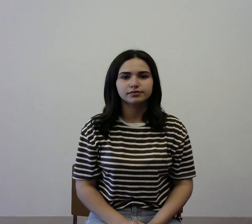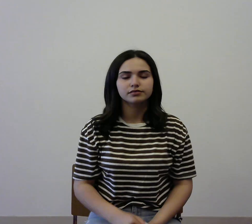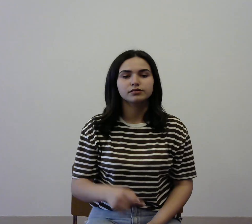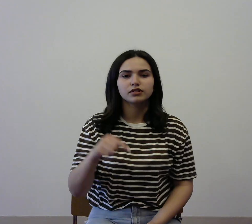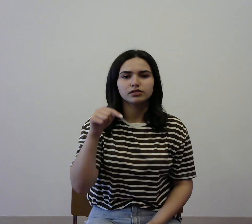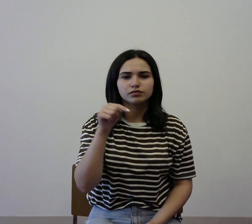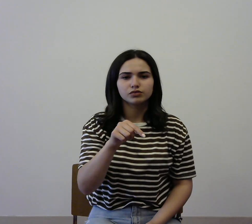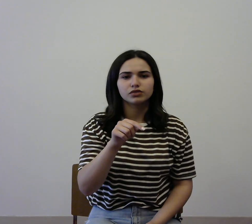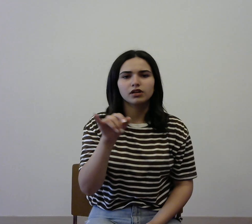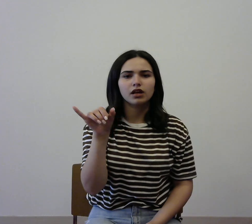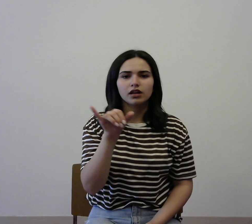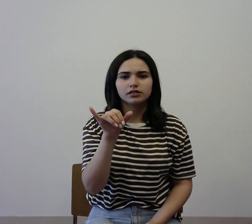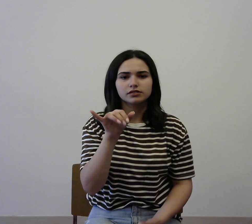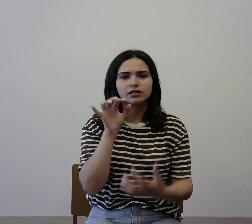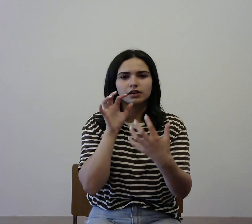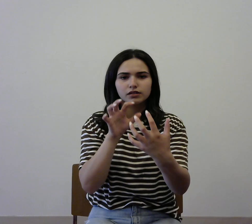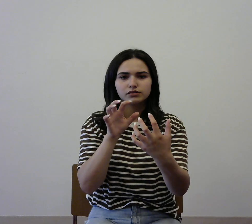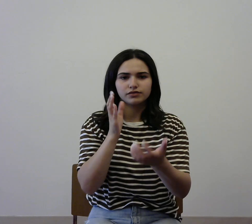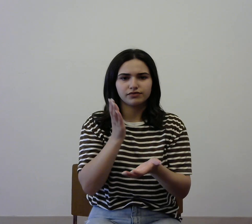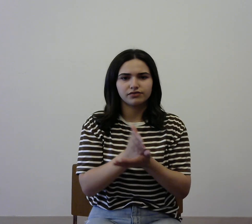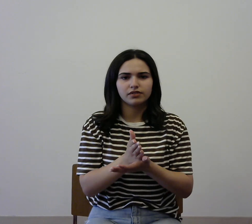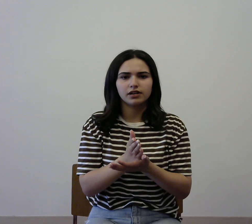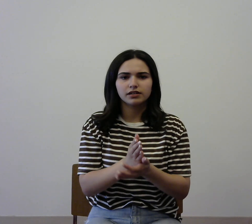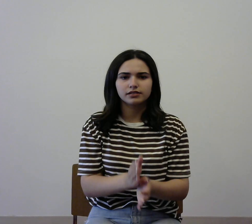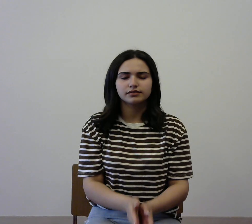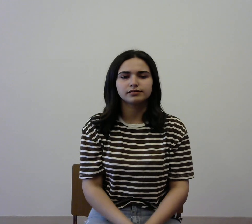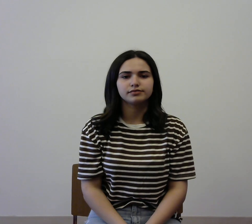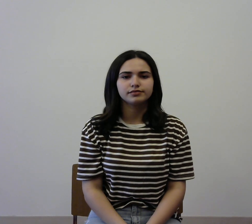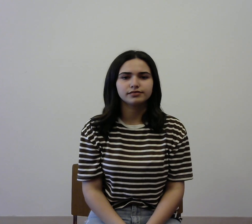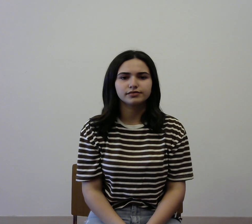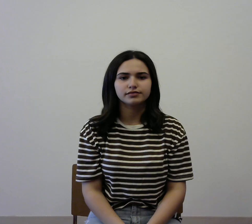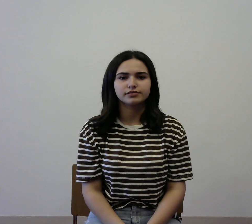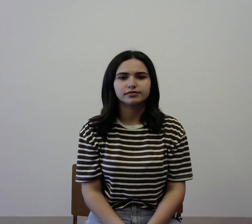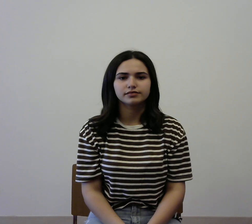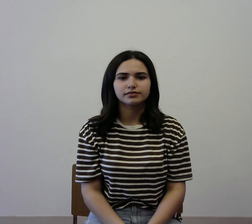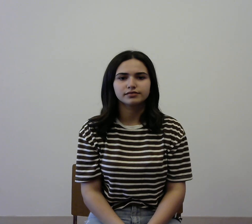Burda harda avtobus var?